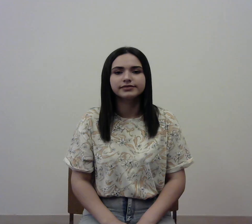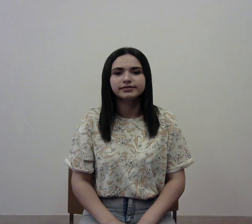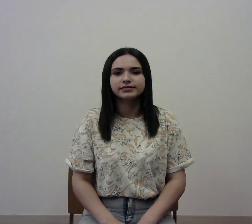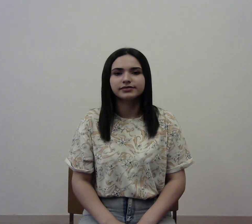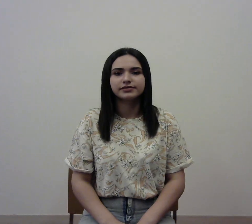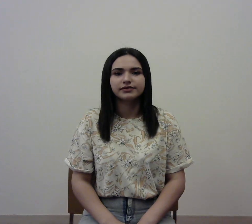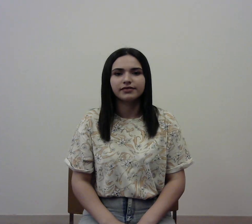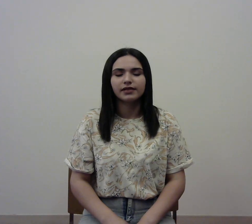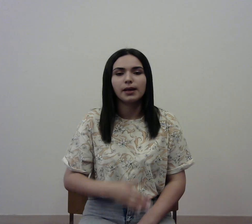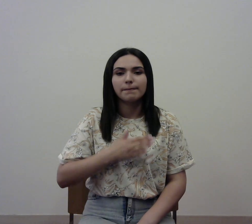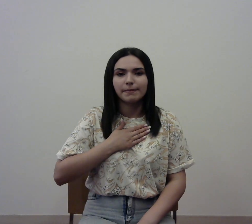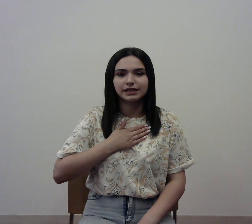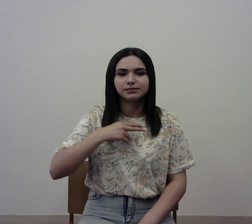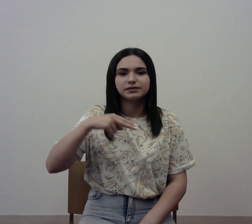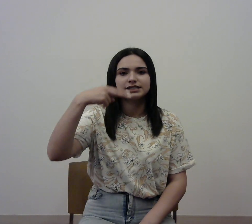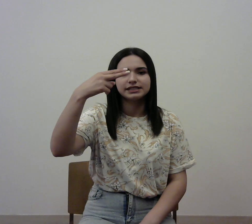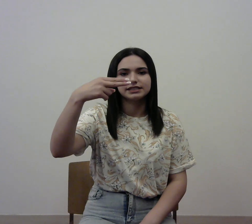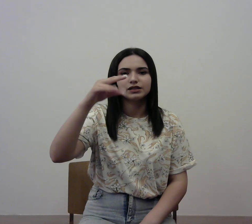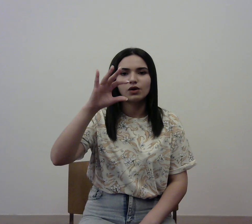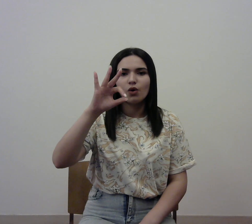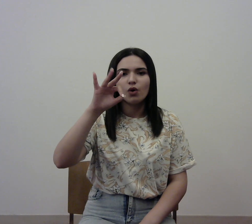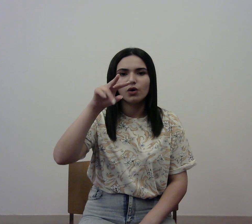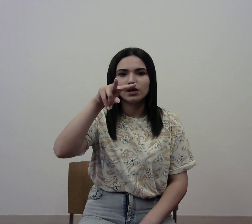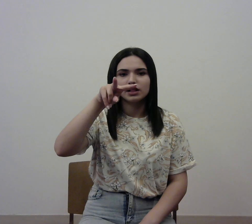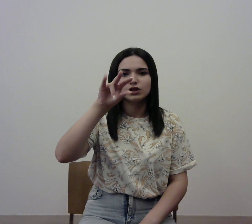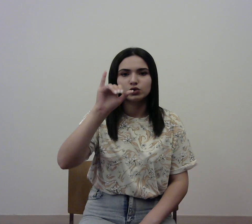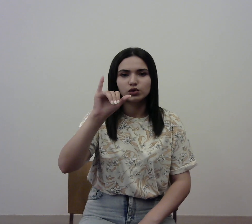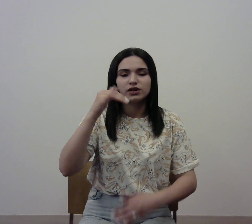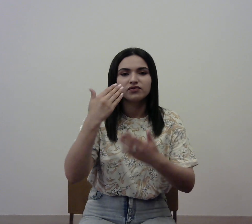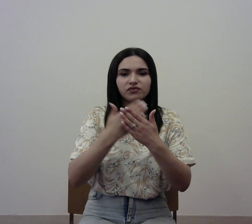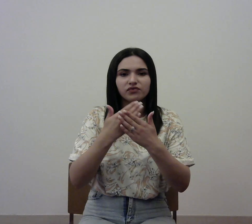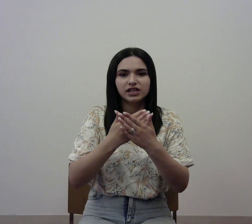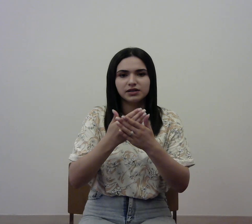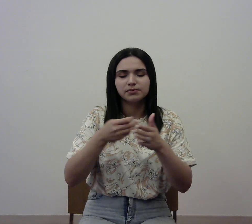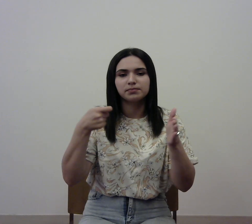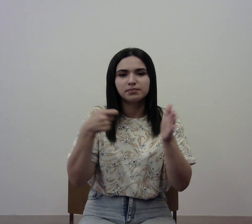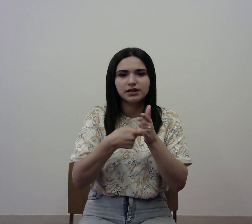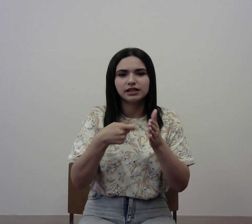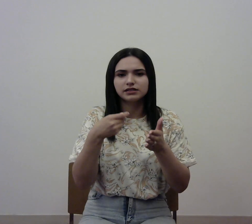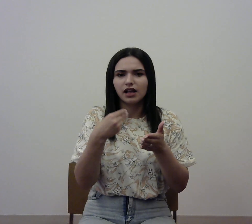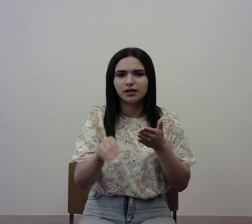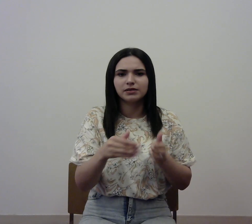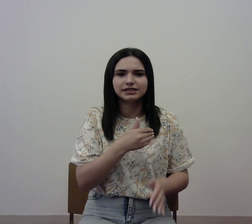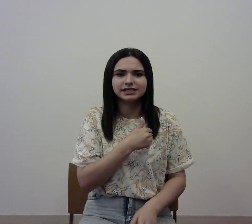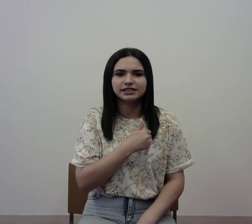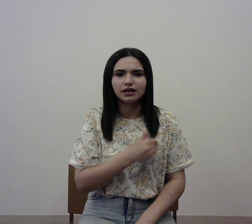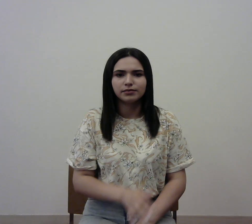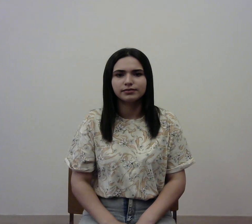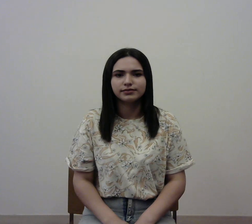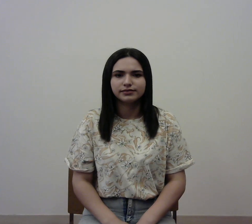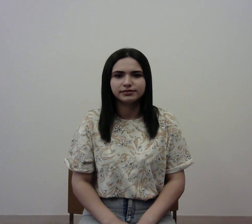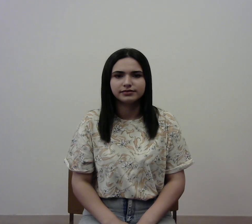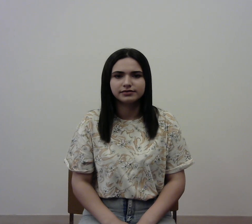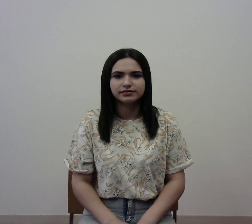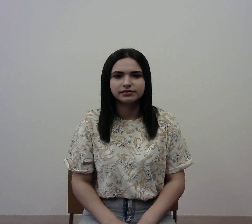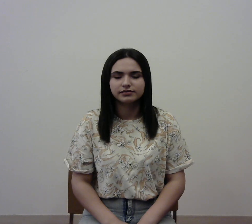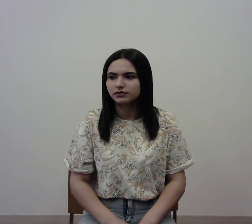Mən "Dolu" filminə bilet almaq istəyirəm